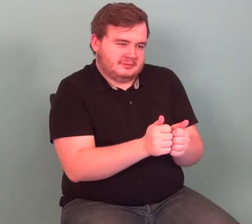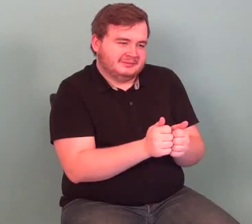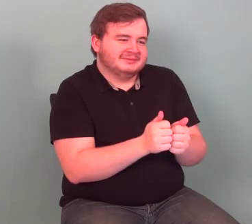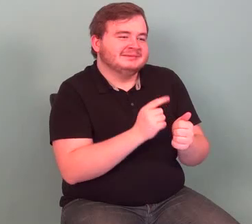Tak, miłość.